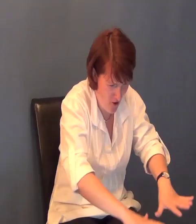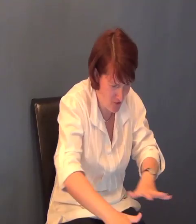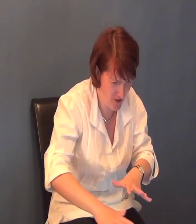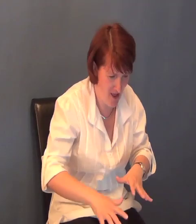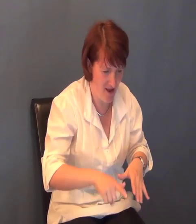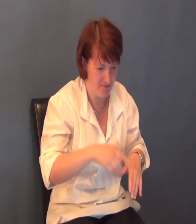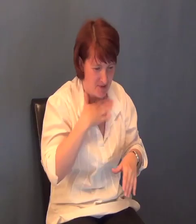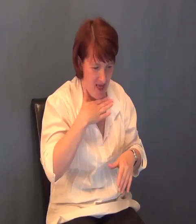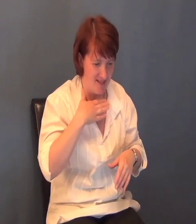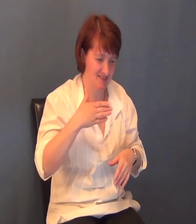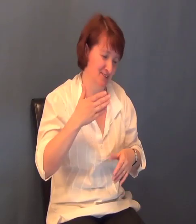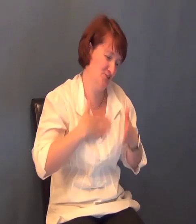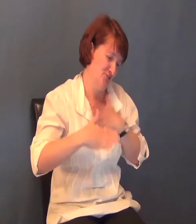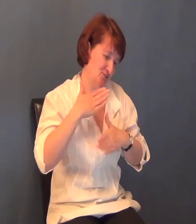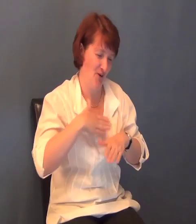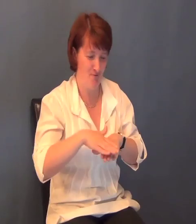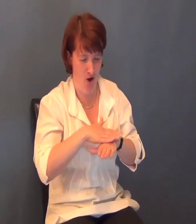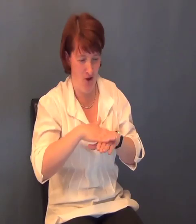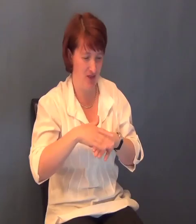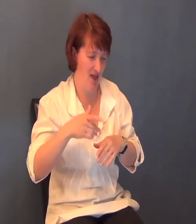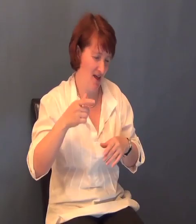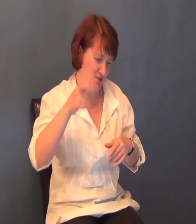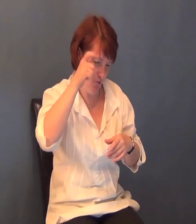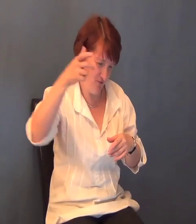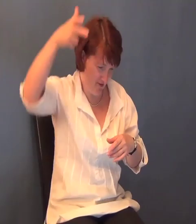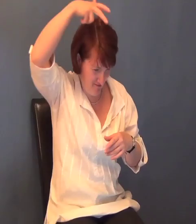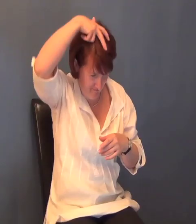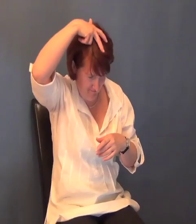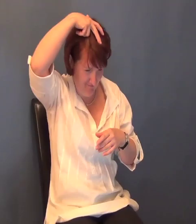Pies cieszy się z wody, i siedzi na głowie człowieka.